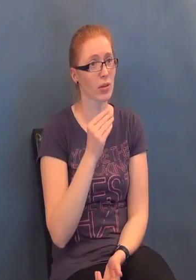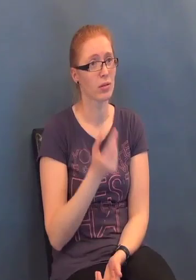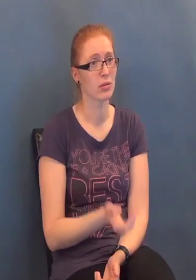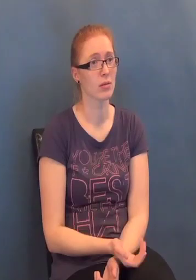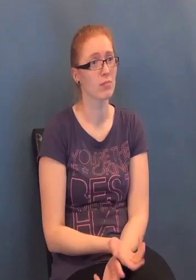Uczę się.